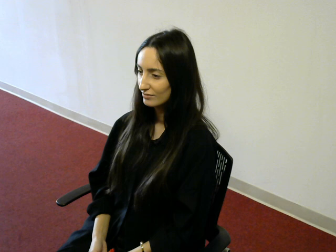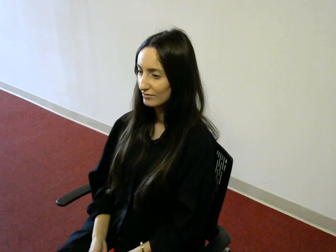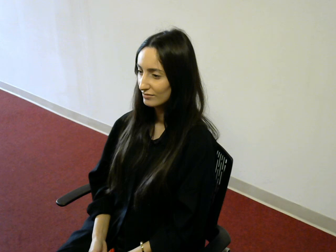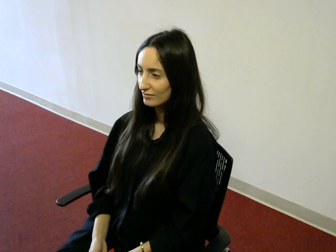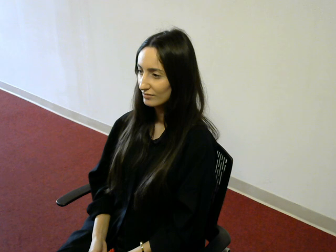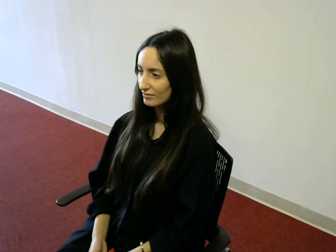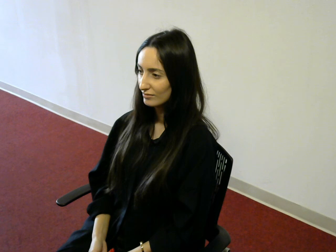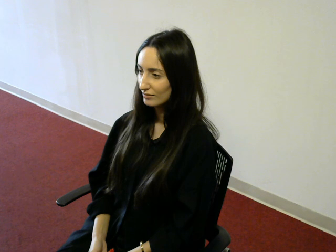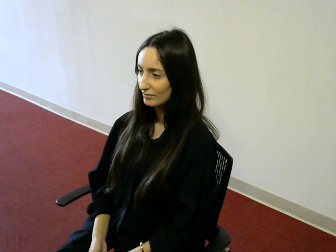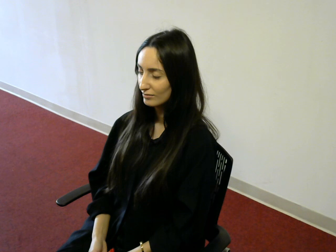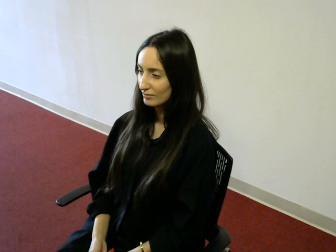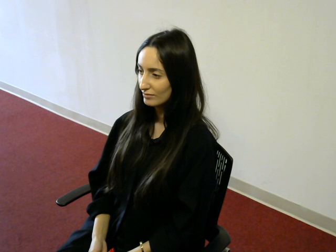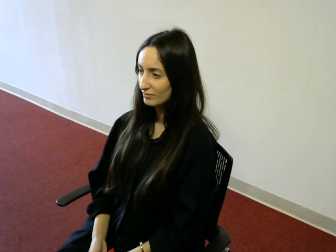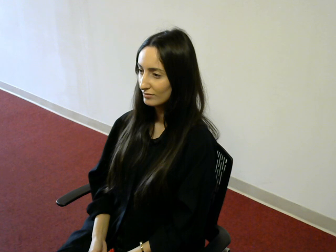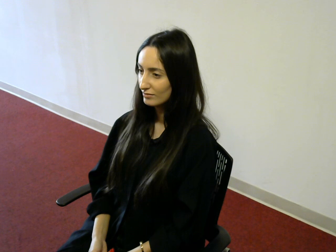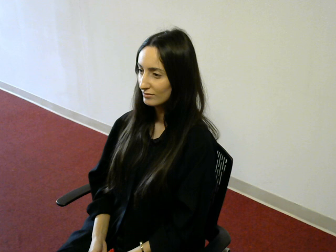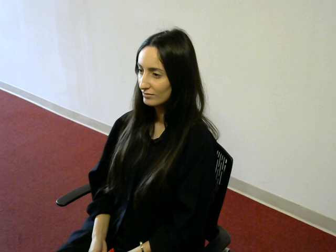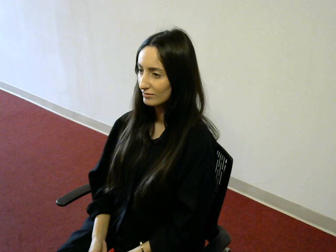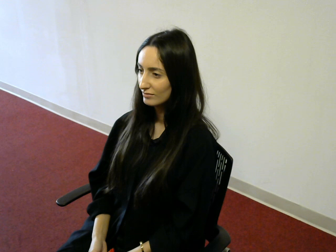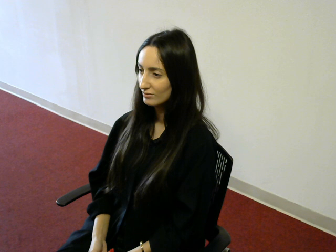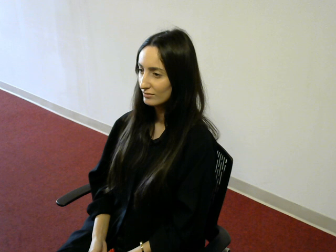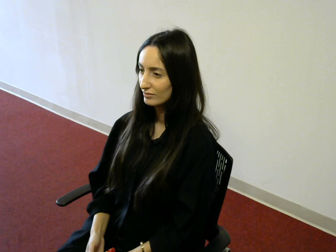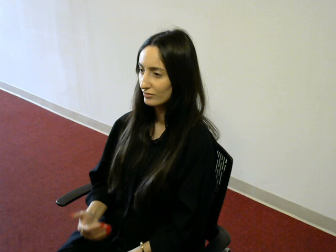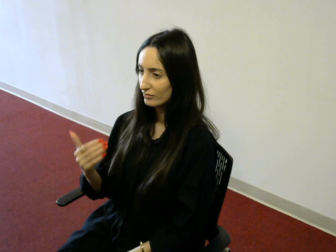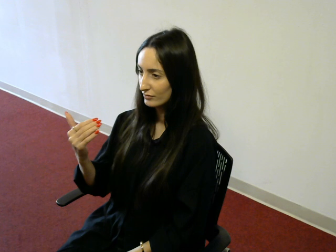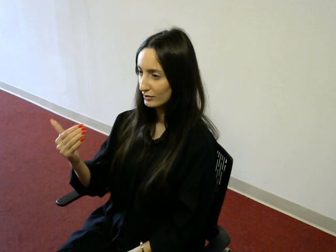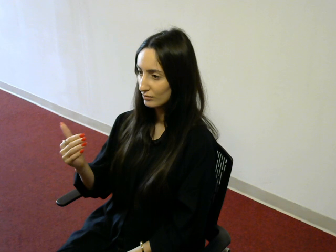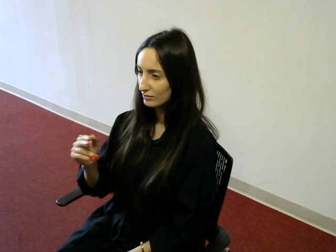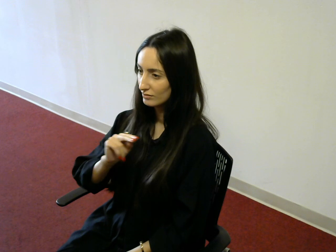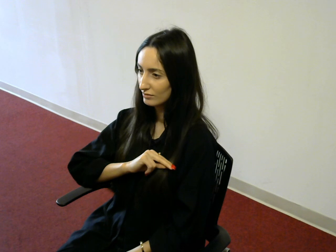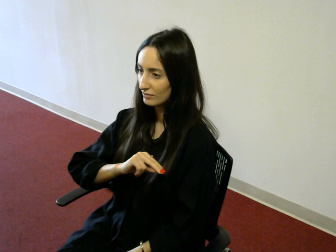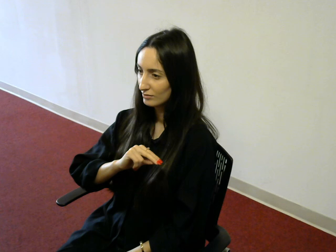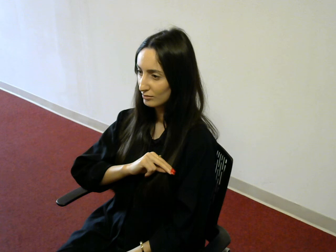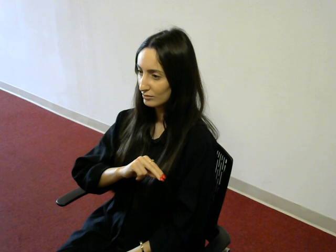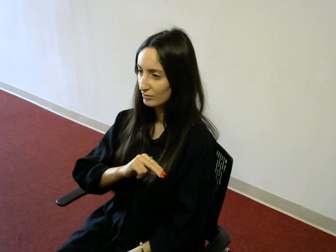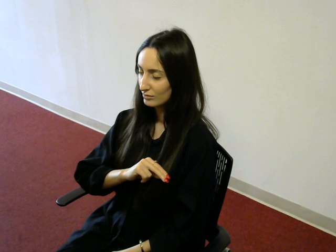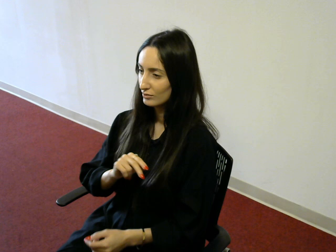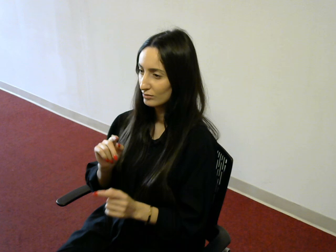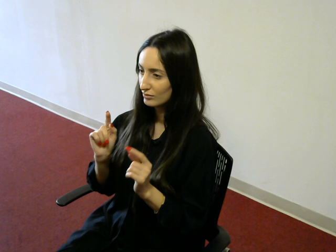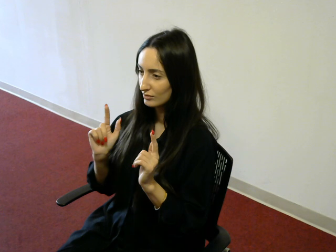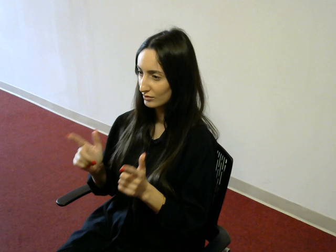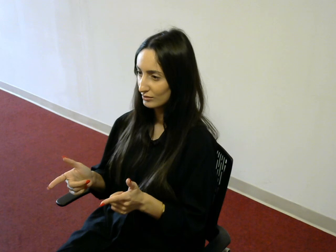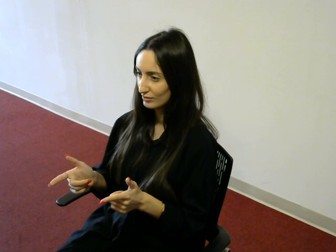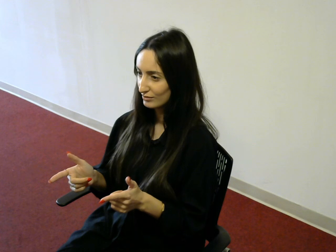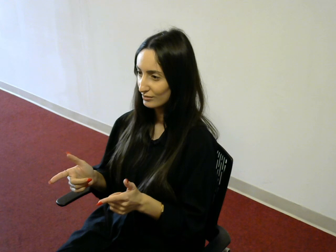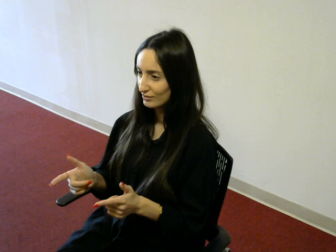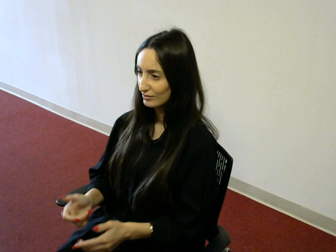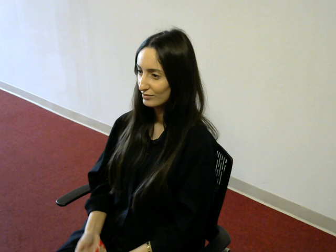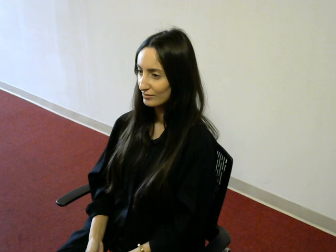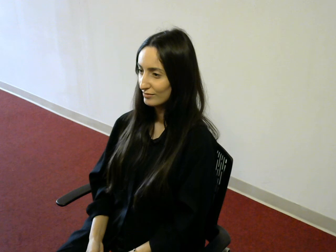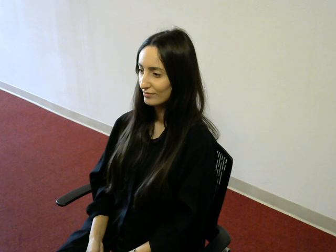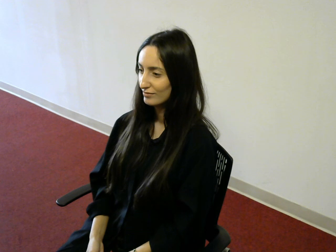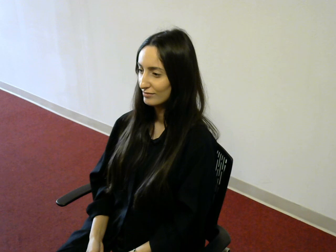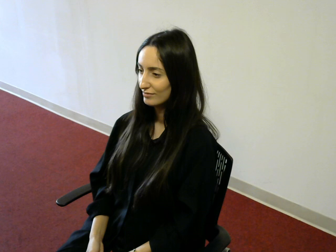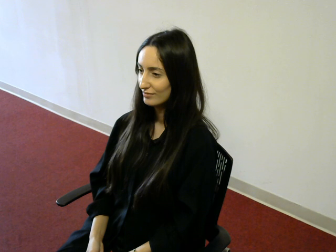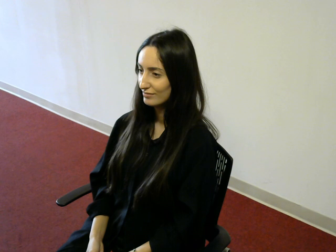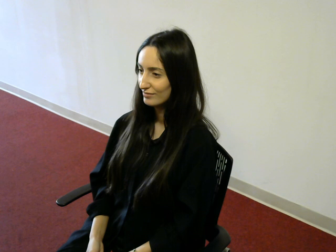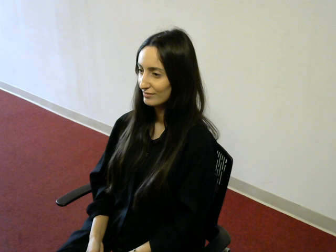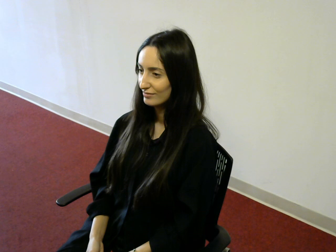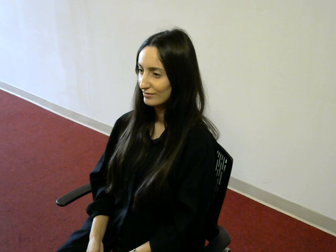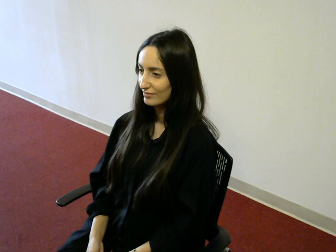Siz işdən razısınız?